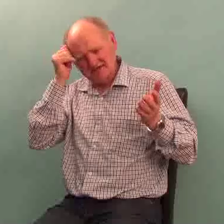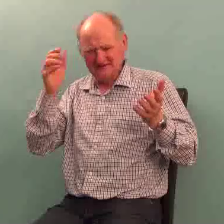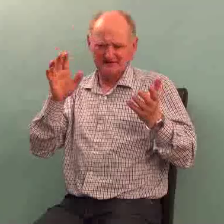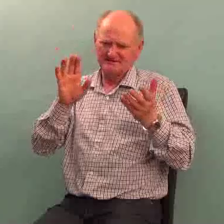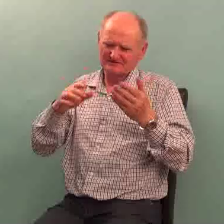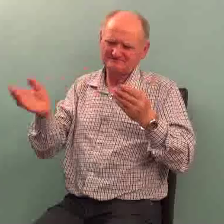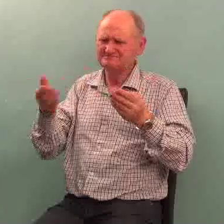Czas mija.